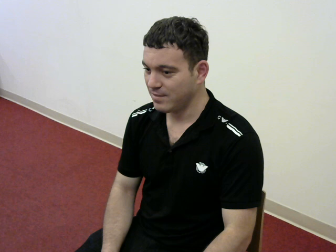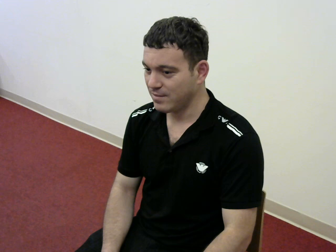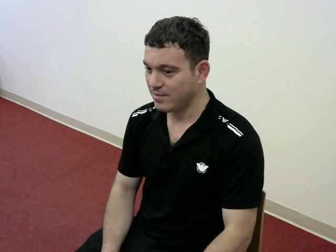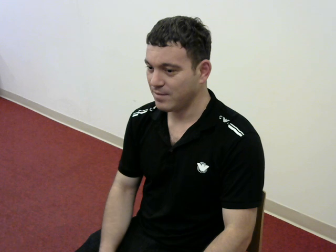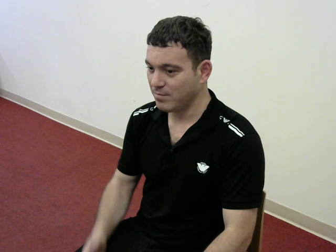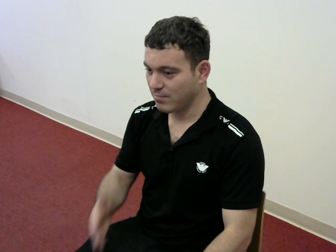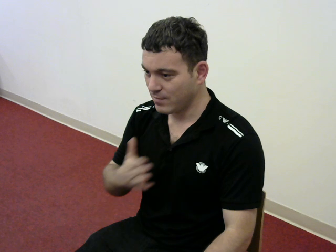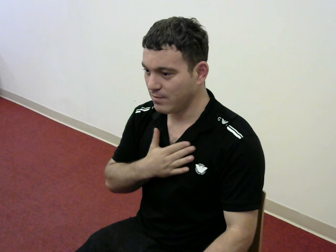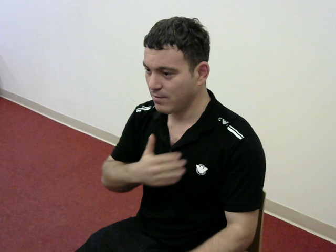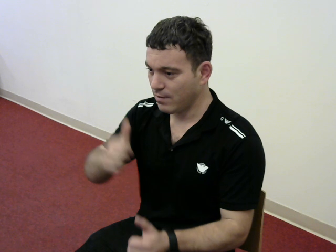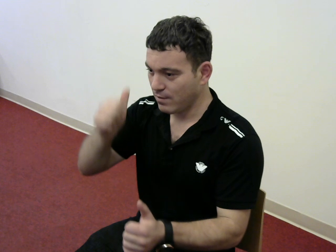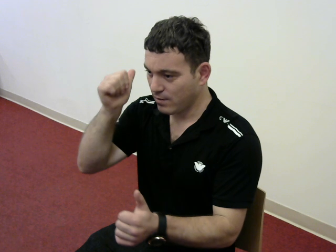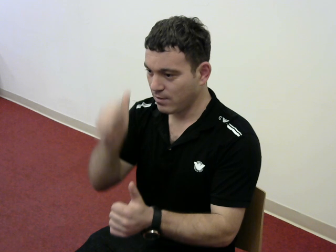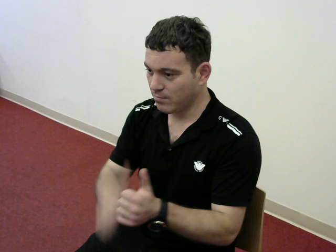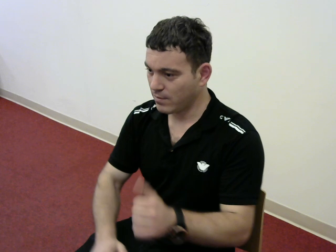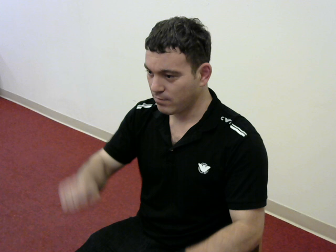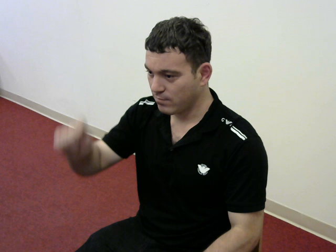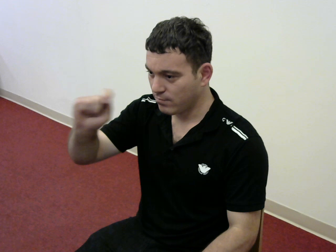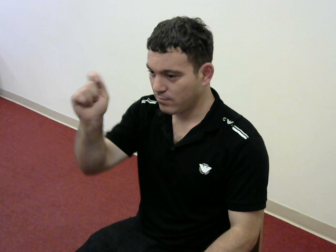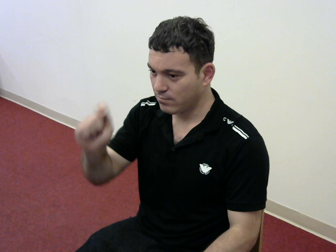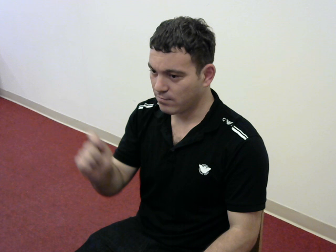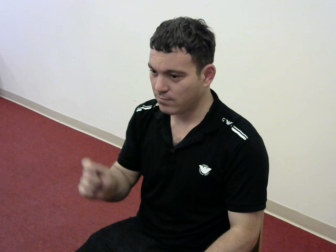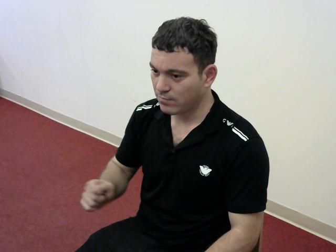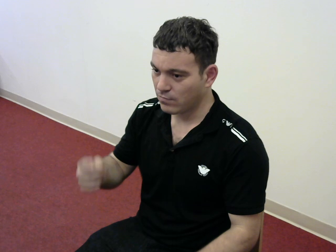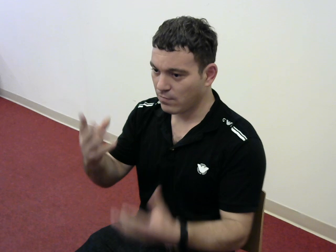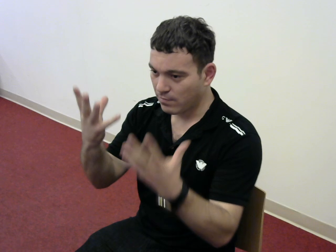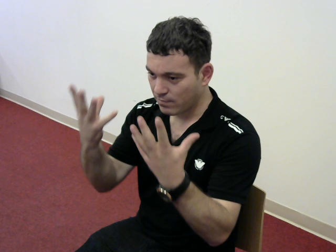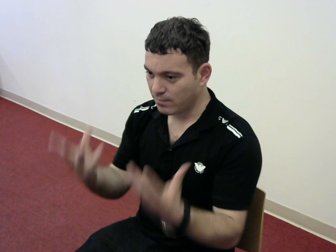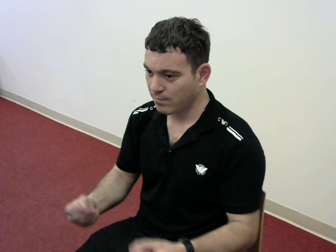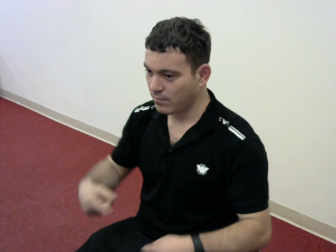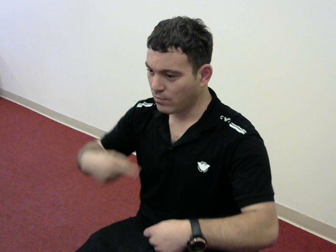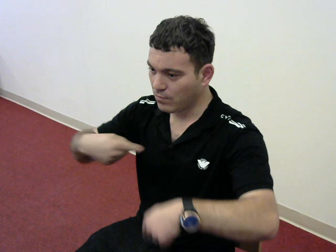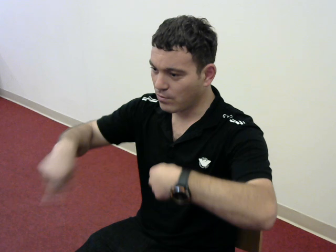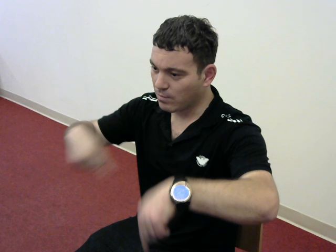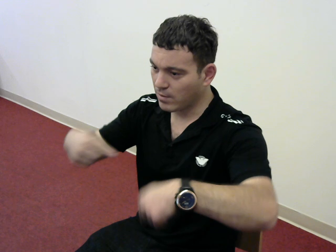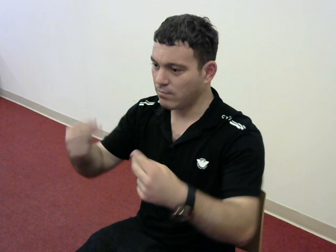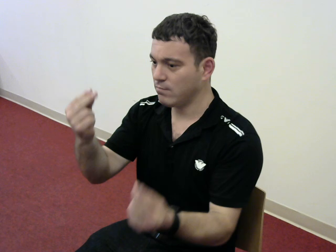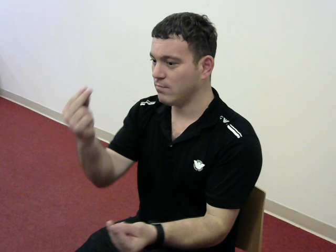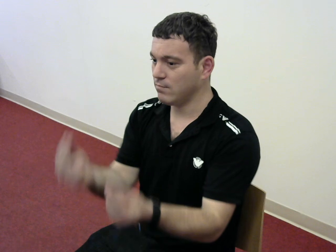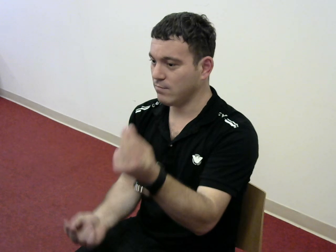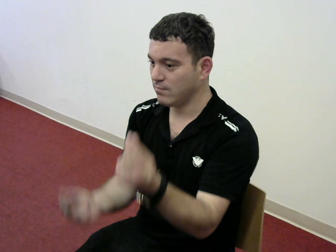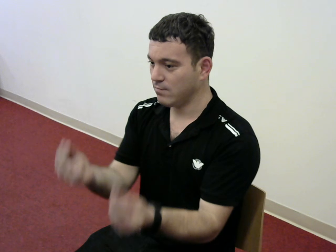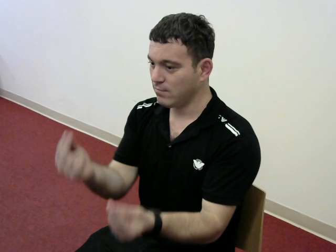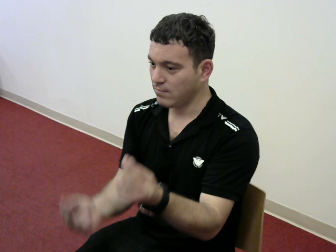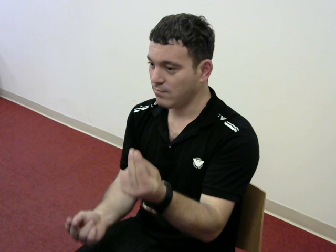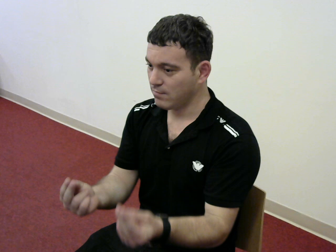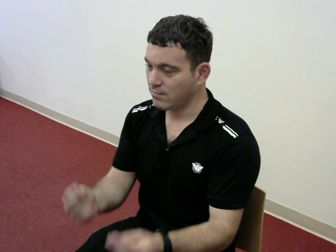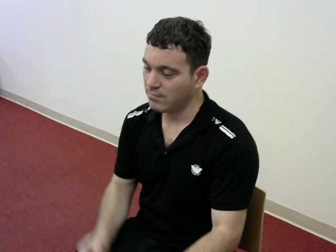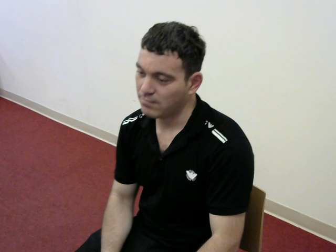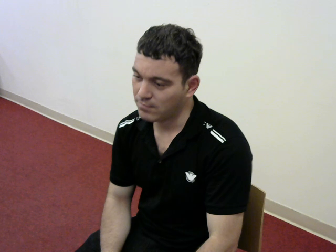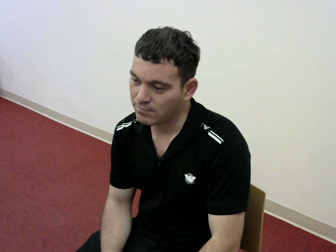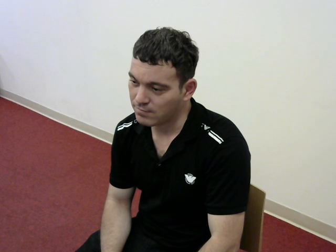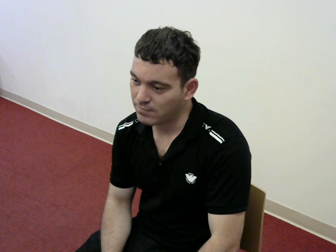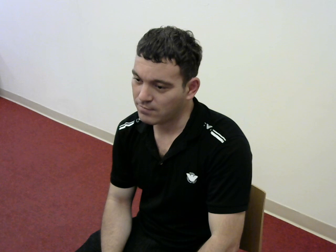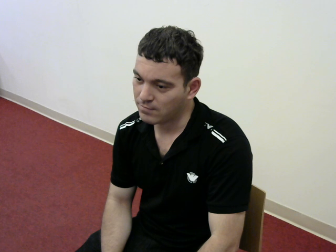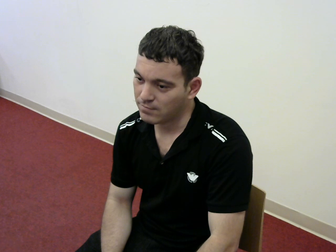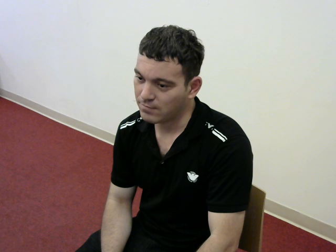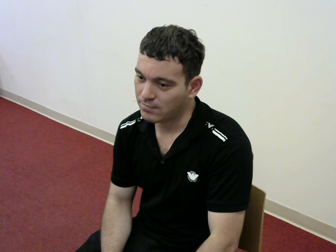Biz hər bazar günü futbol oynayırıq